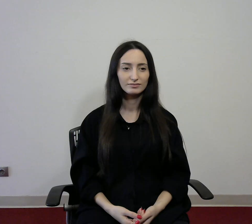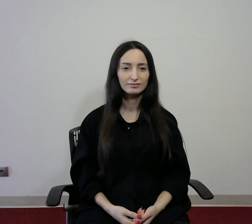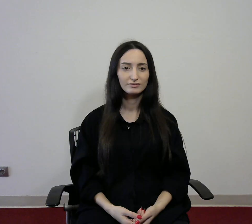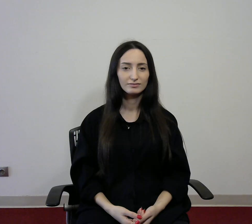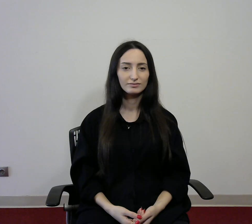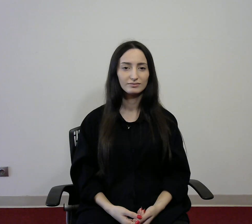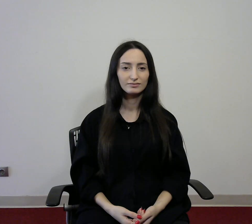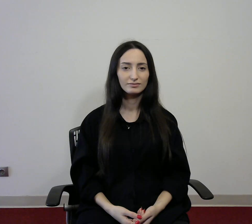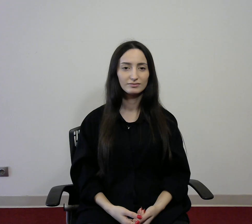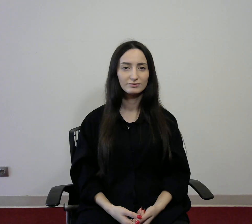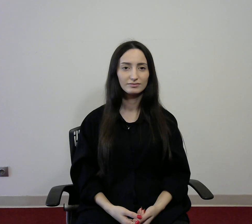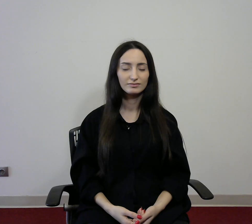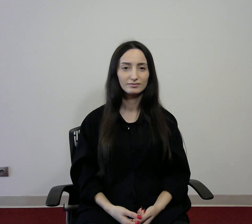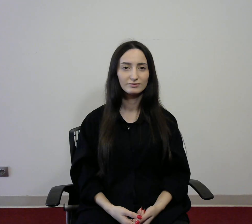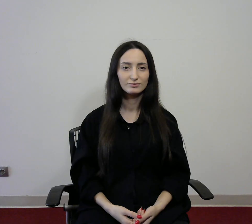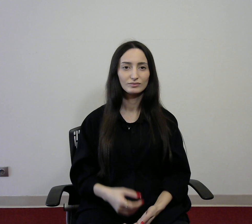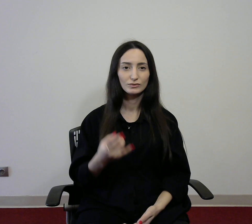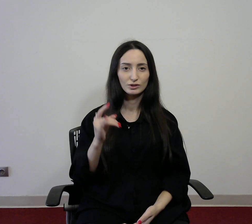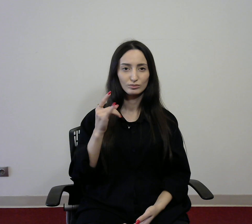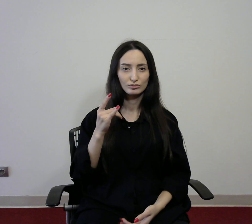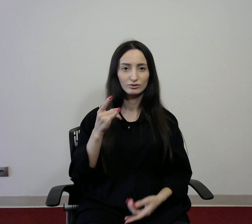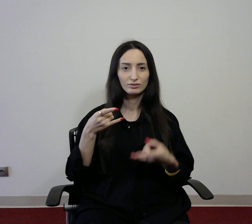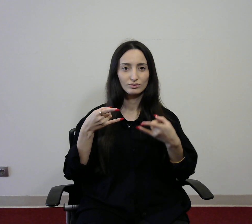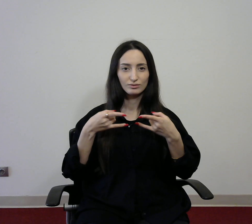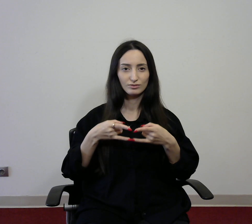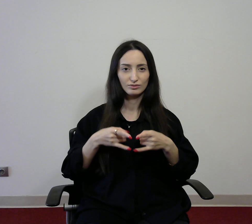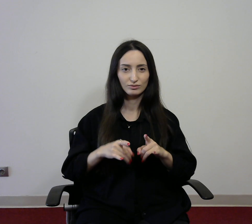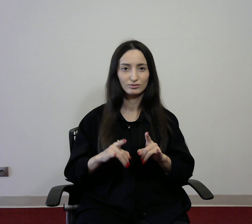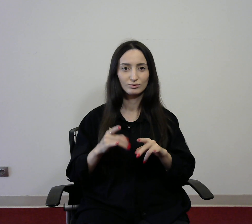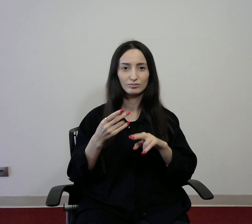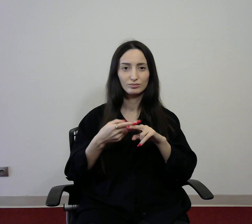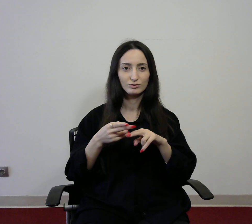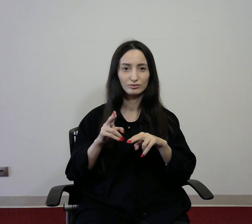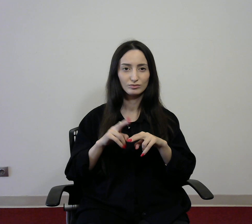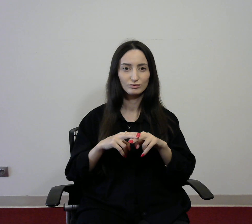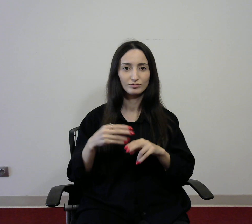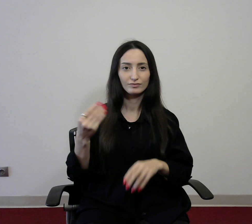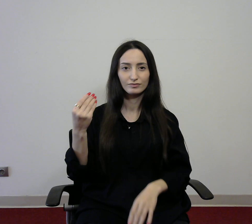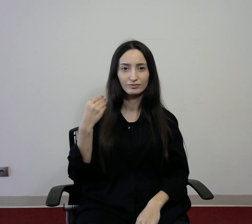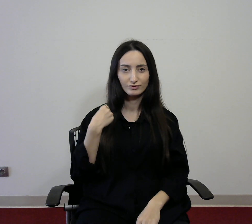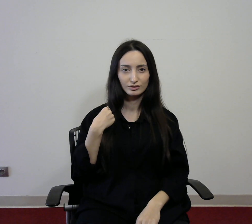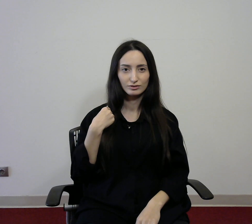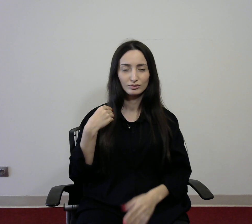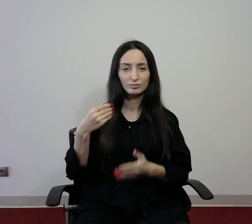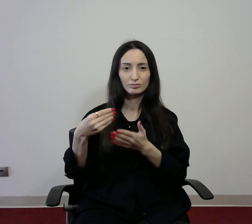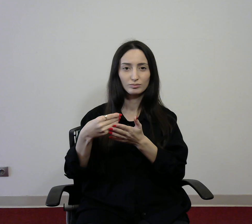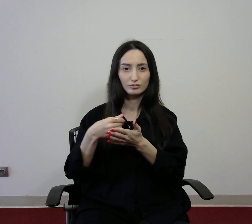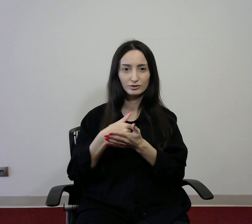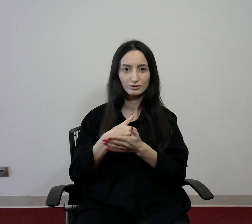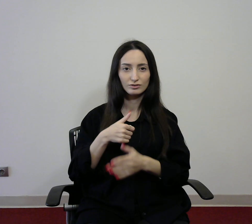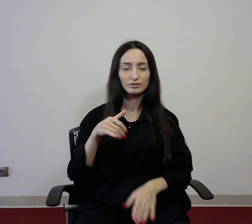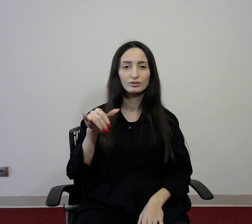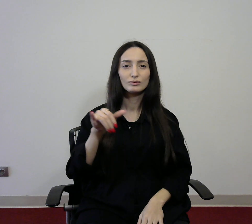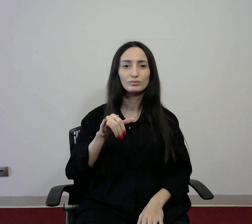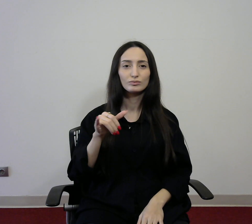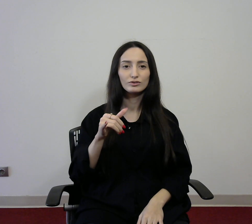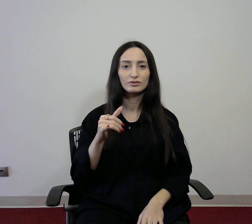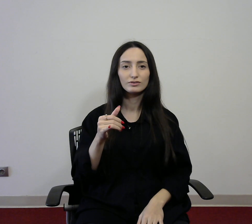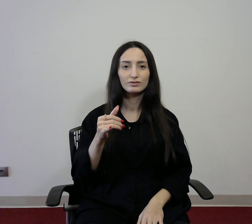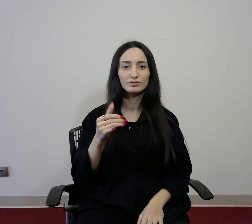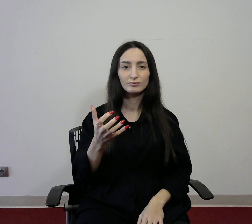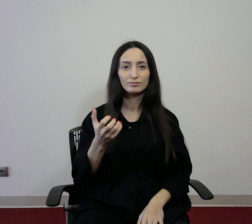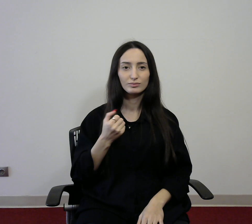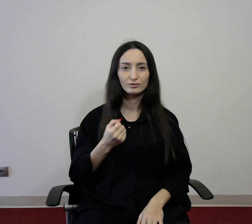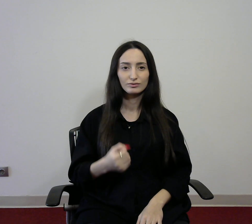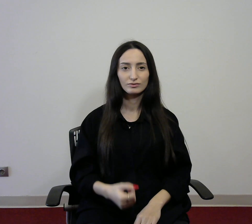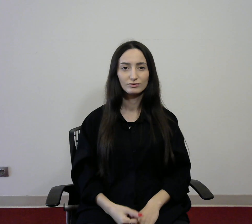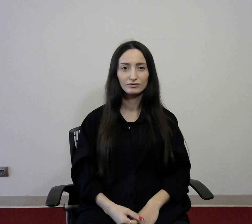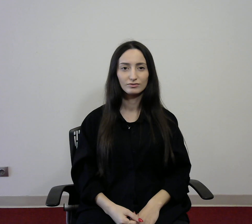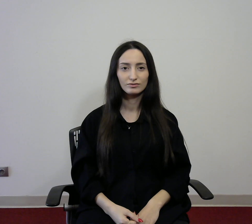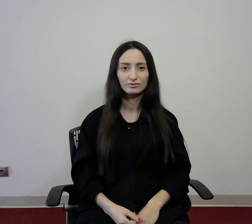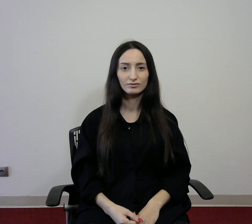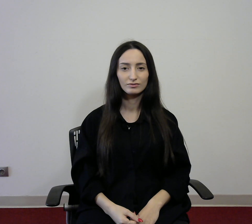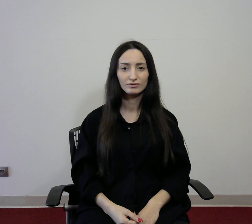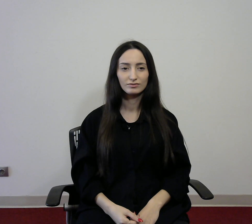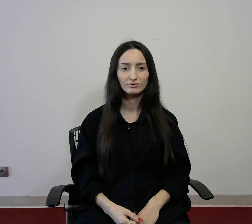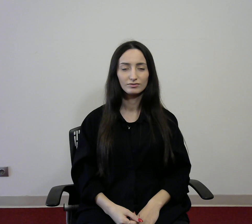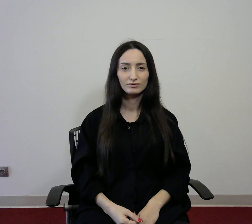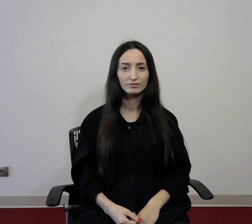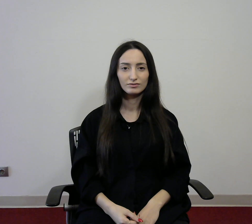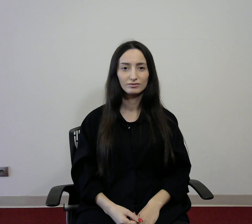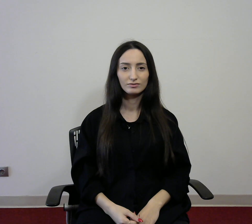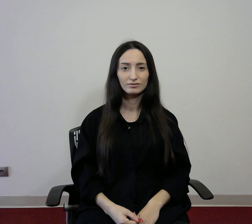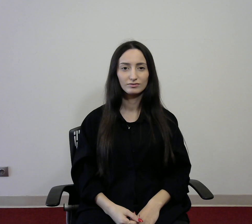Uşağın doğulmasına görə verilən ödəniş hardan alınır?